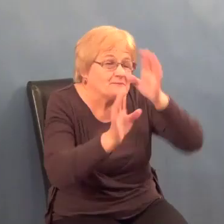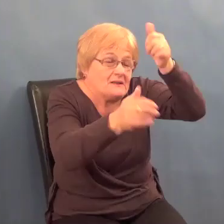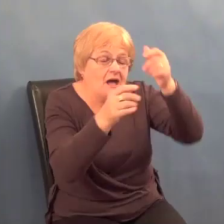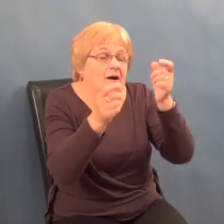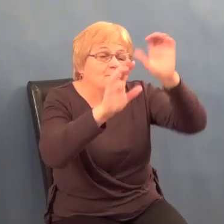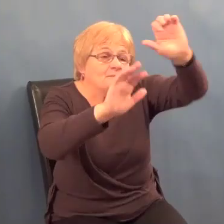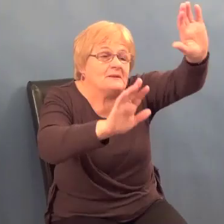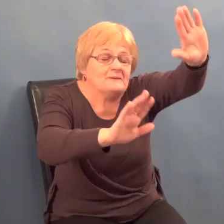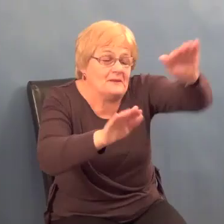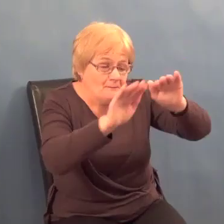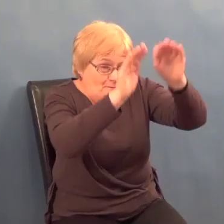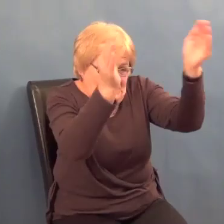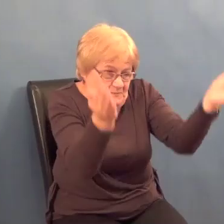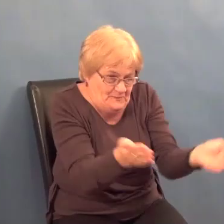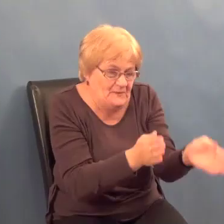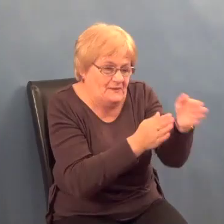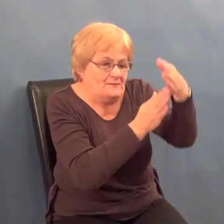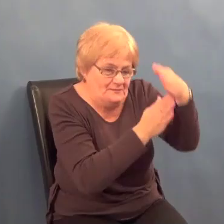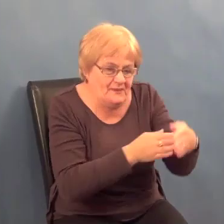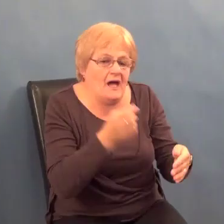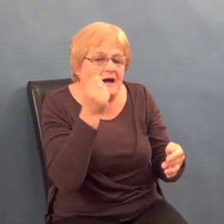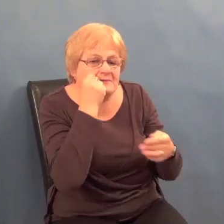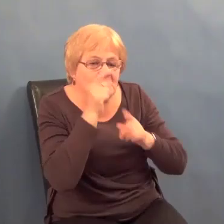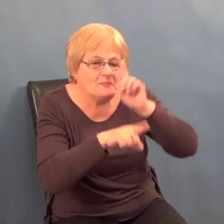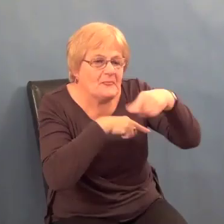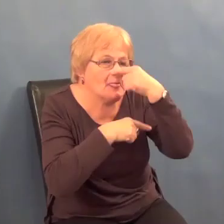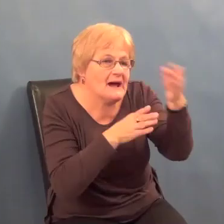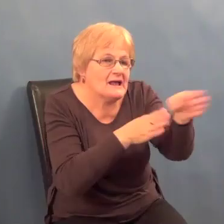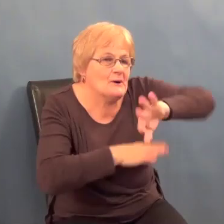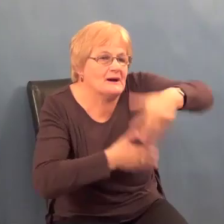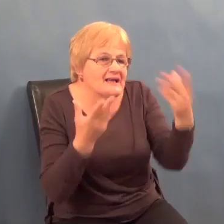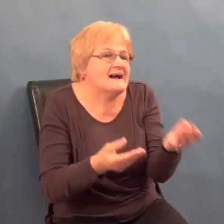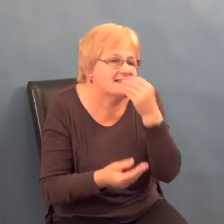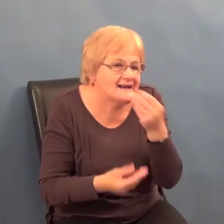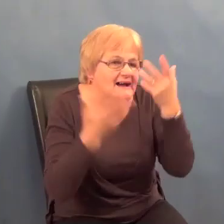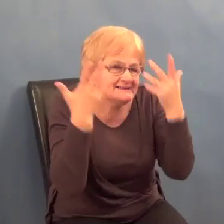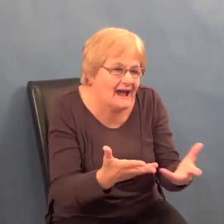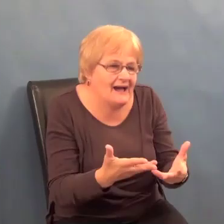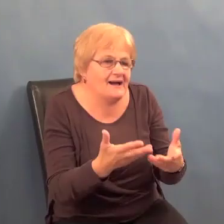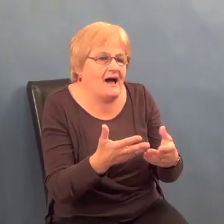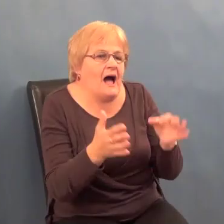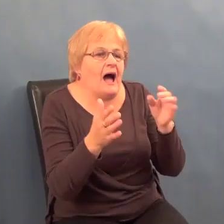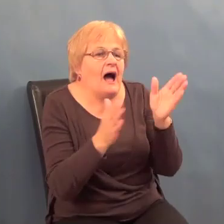Nie. Najpierw... Jest akwarium z rybą w środku, kot podchodzi, wyczuwa rybę, chce ją ukraść, zjeść.